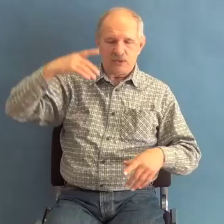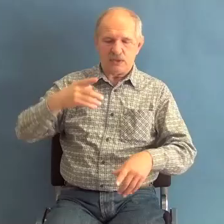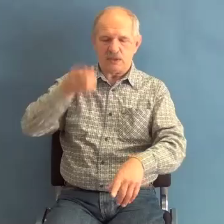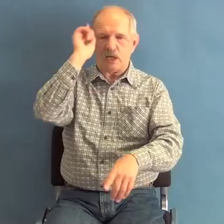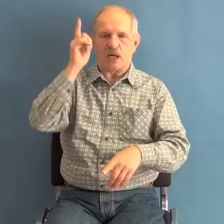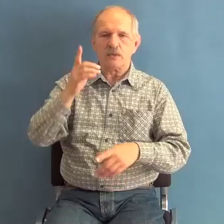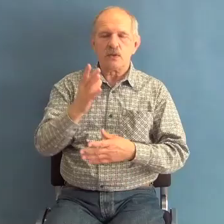Zakaz.